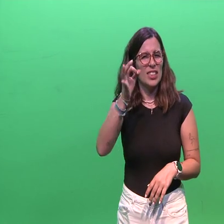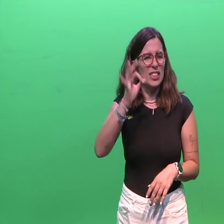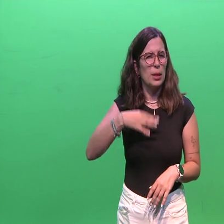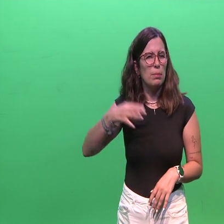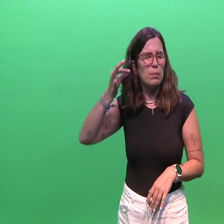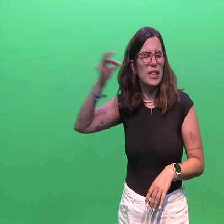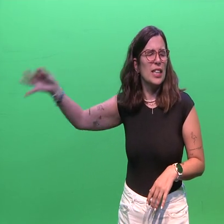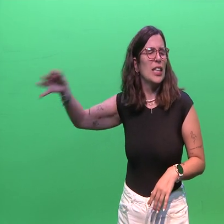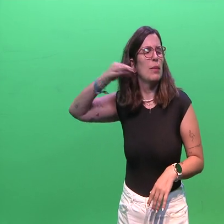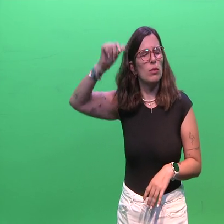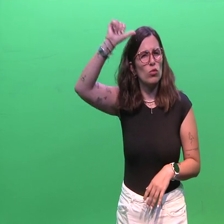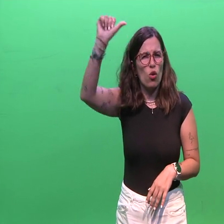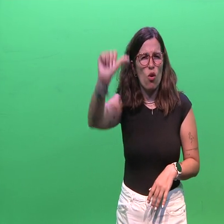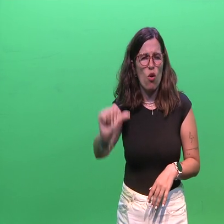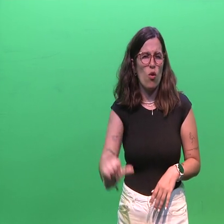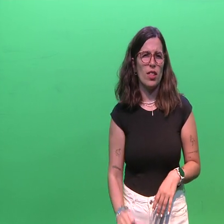Sí, sento un xiulet a l'orella dreta tot el dia.